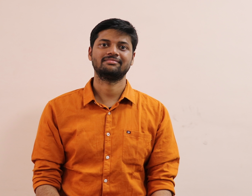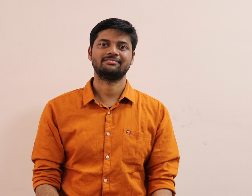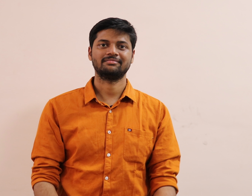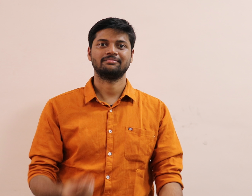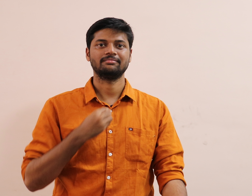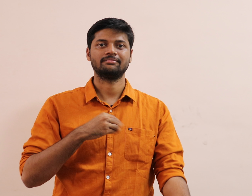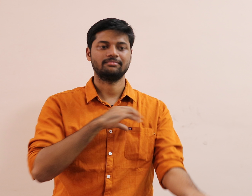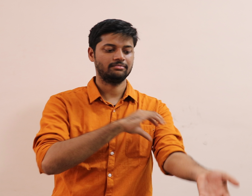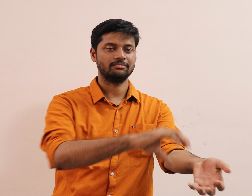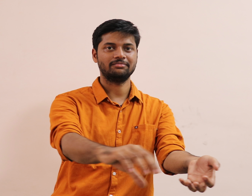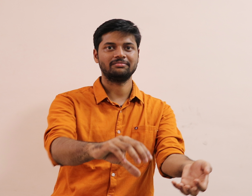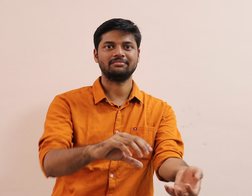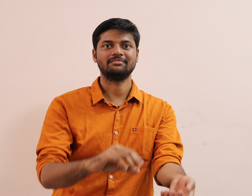my name is xxxxxxxx